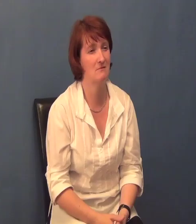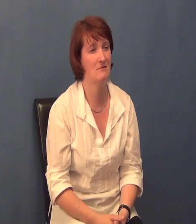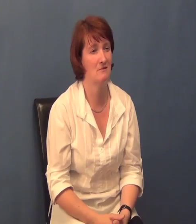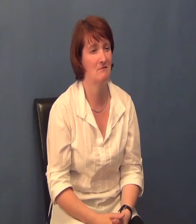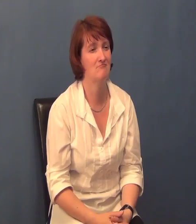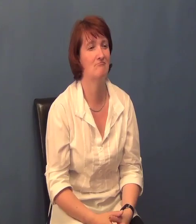Dobrze.